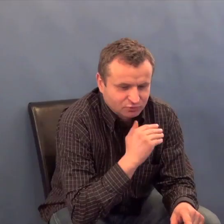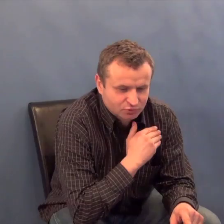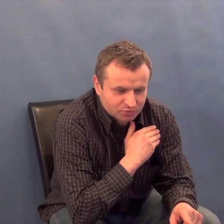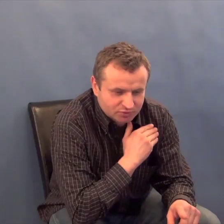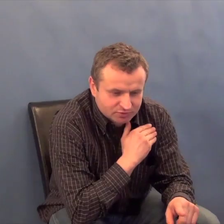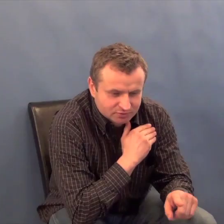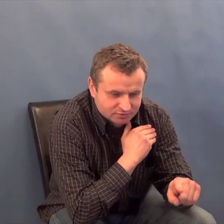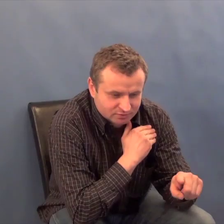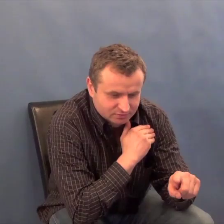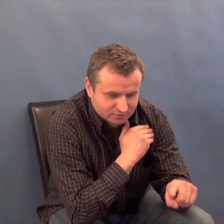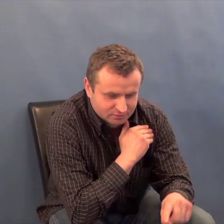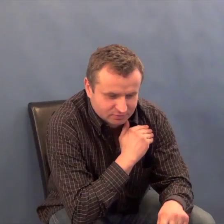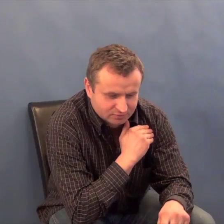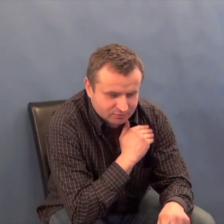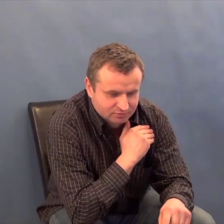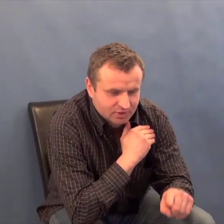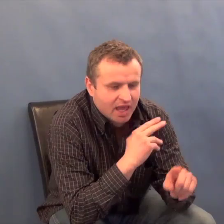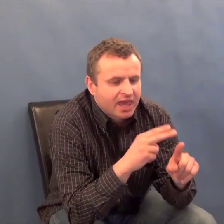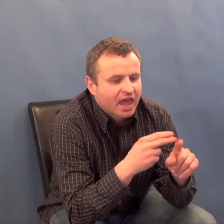Sobota.